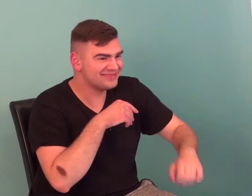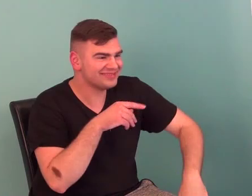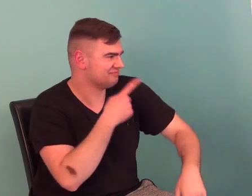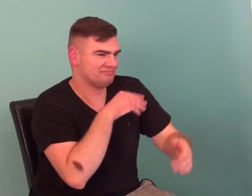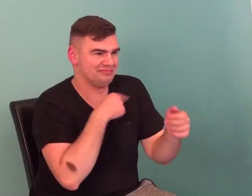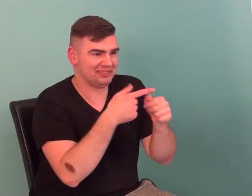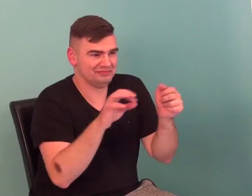Mówi, że można do dwudziestej czwartej.